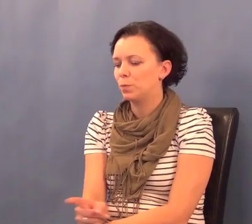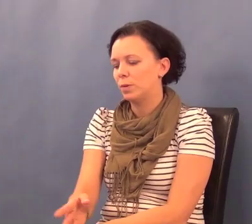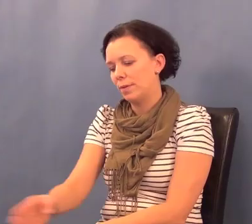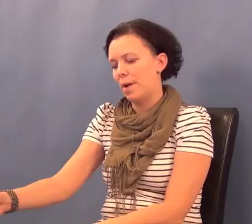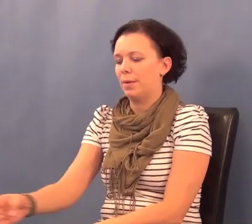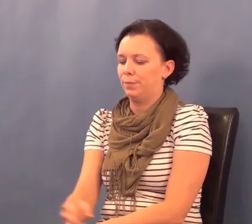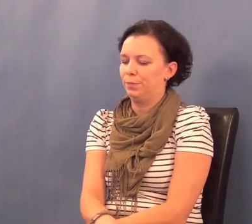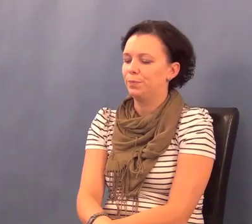Dalej, przed linią.